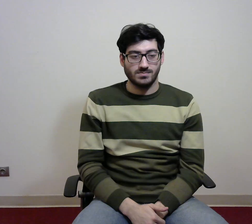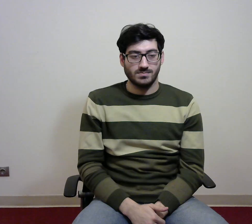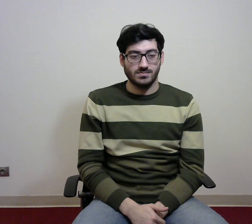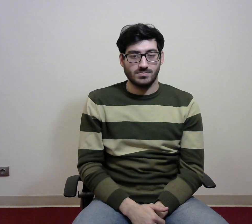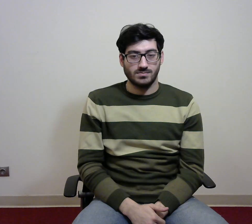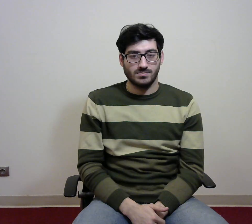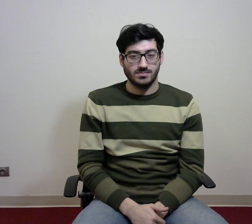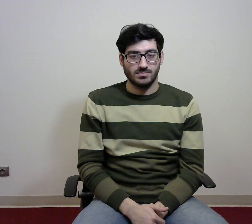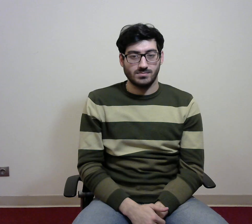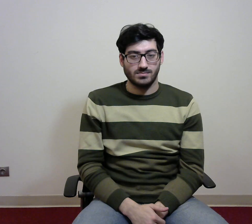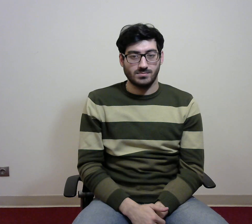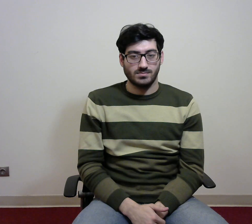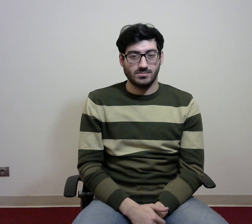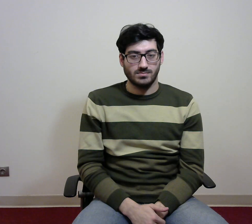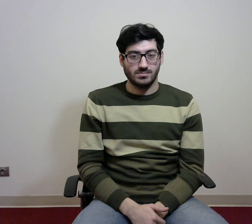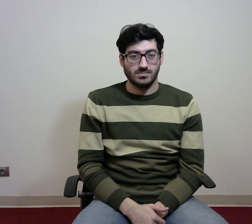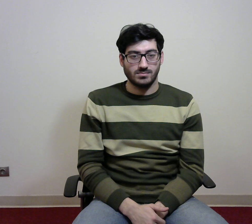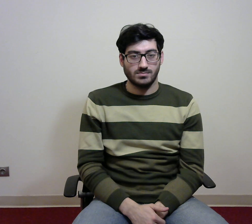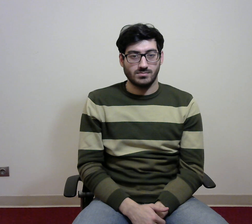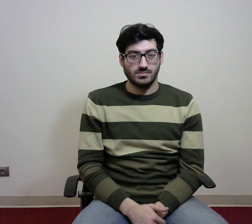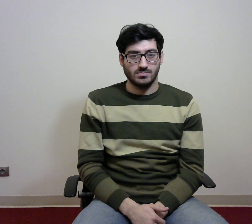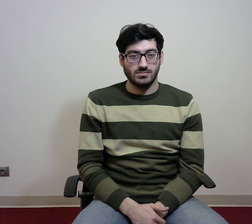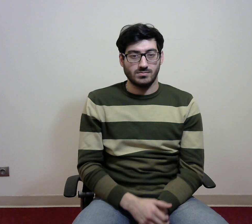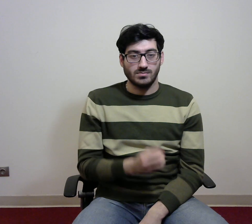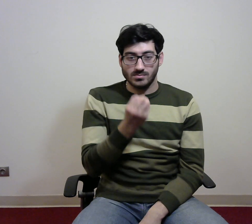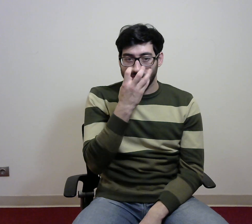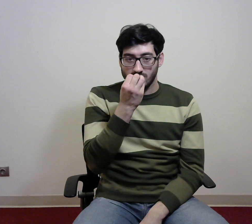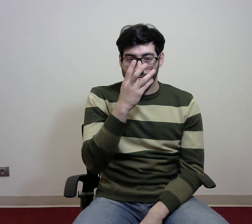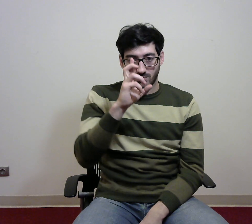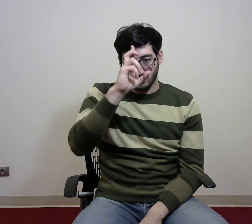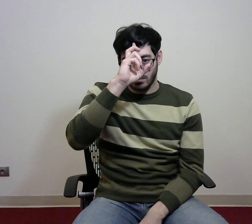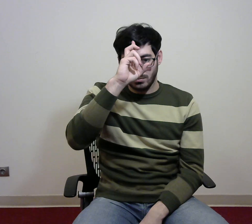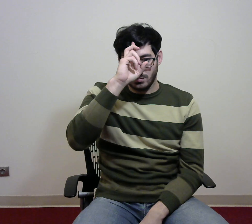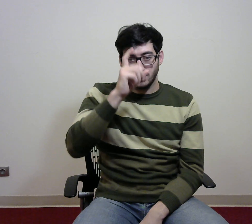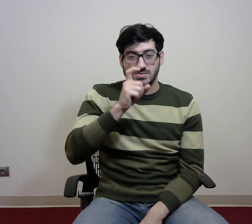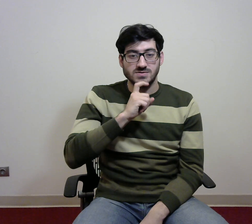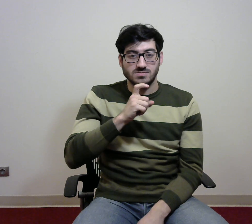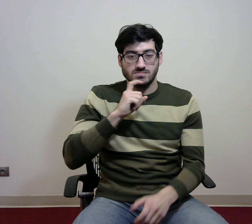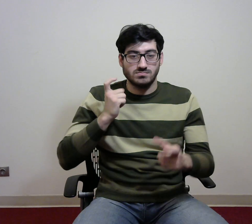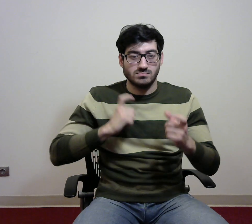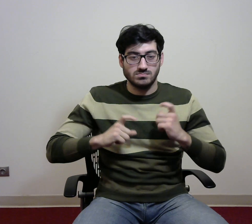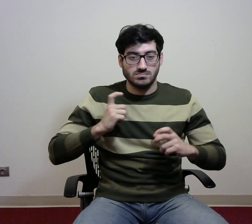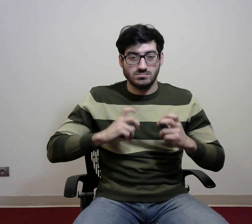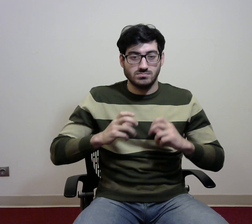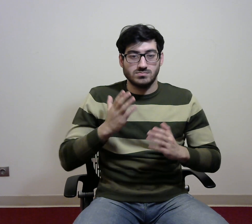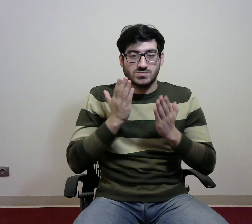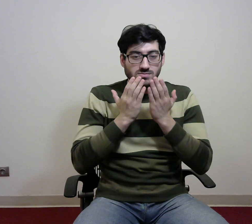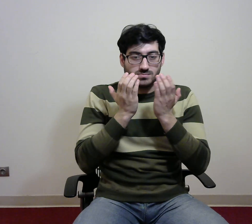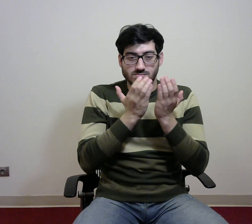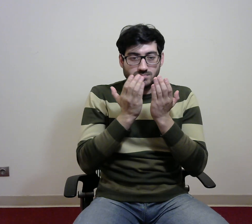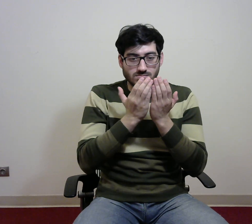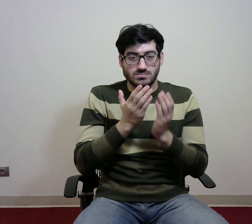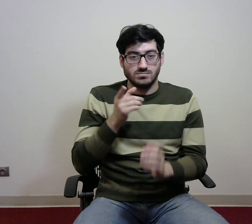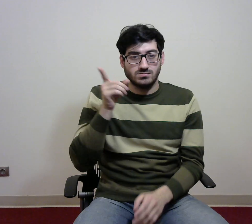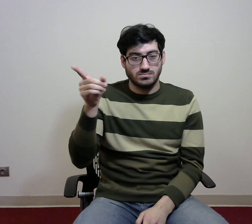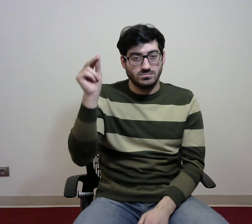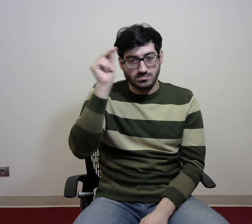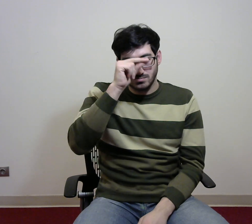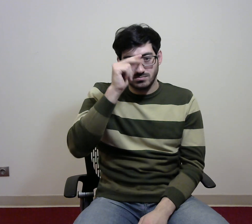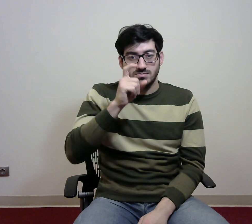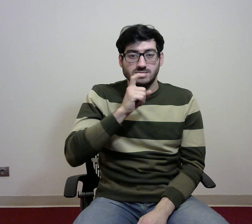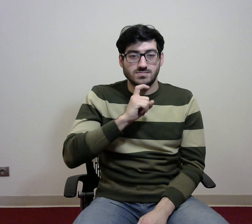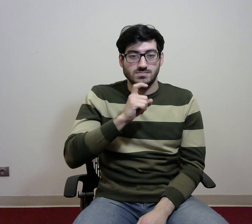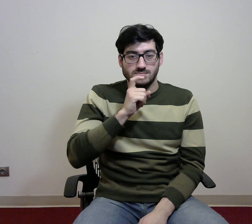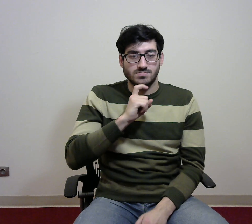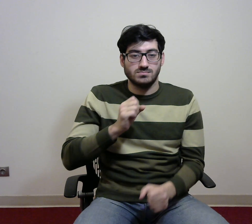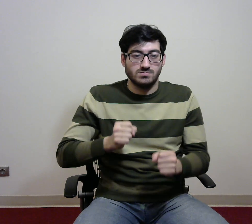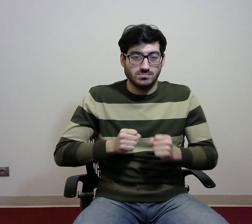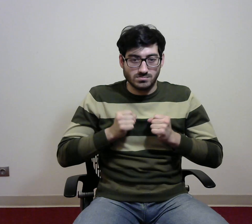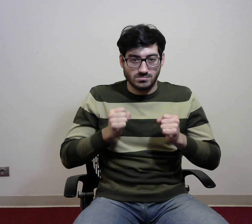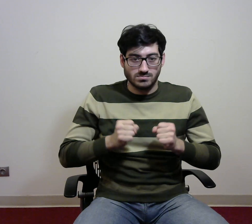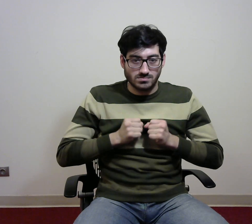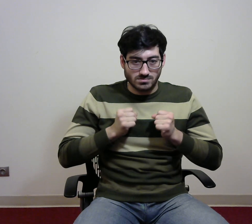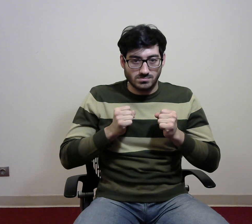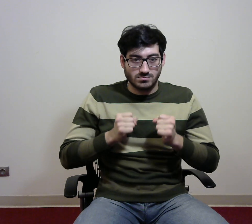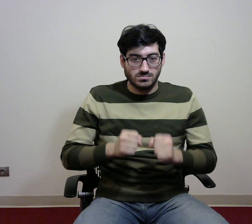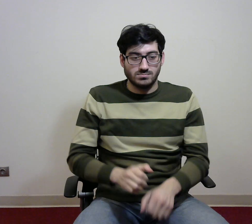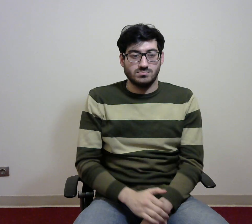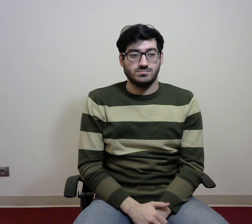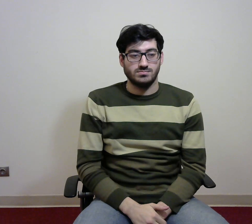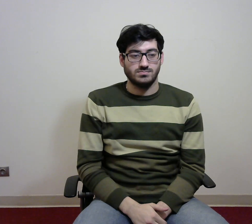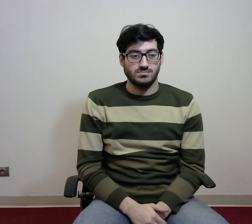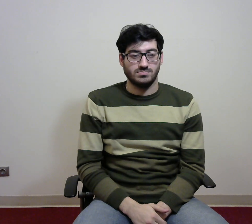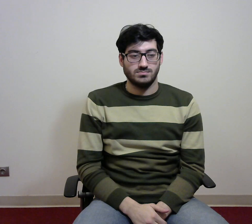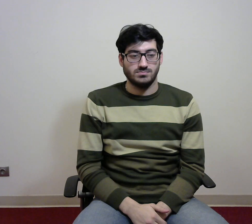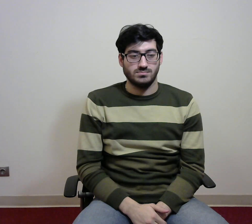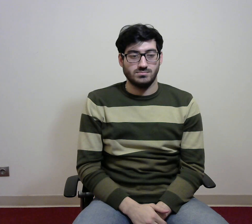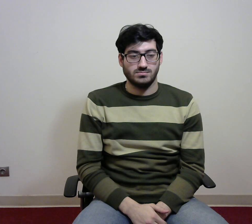Bakı Dövlət Universitetində oxuyan o tələbə çalışqandır